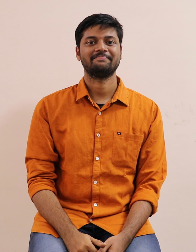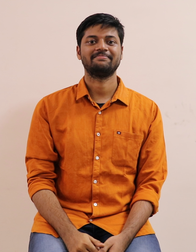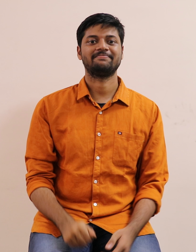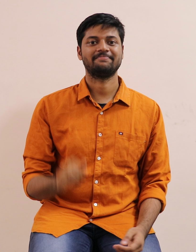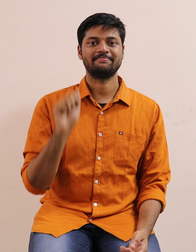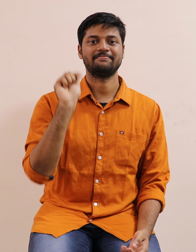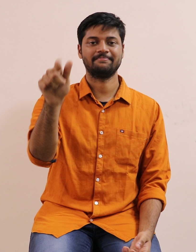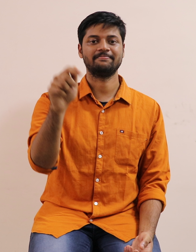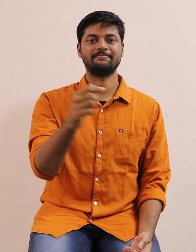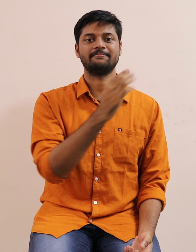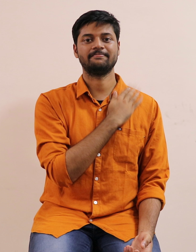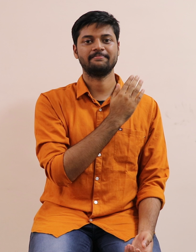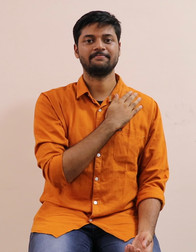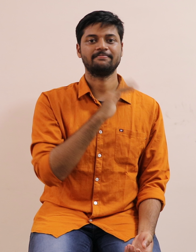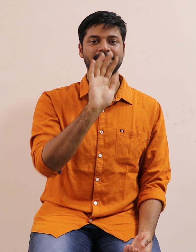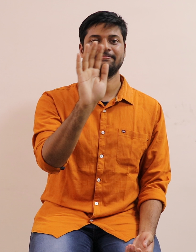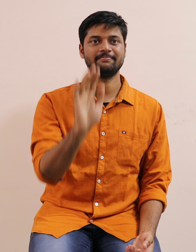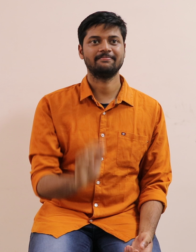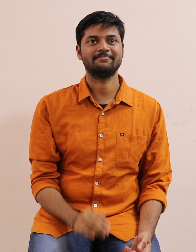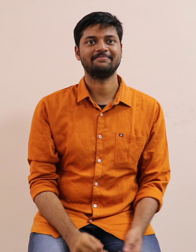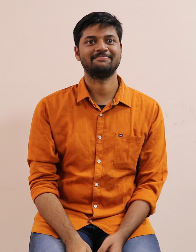that is so kind of you